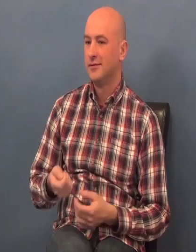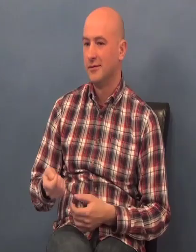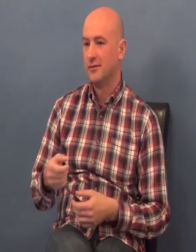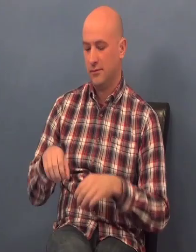Wyczuć laską...